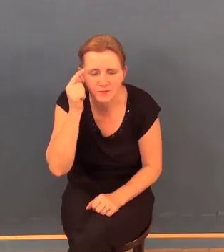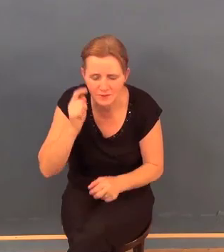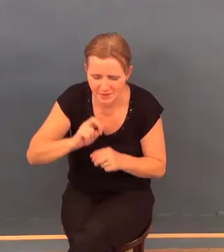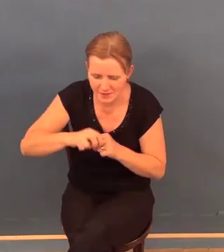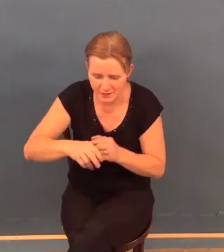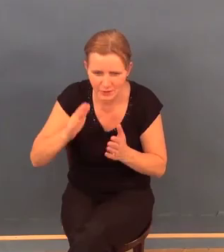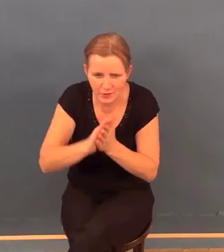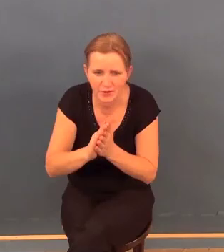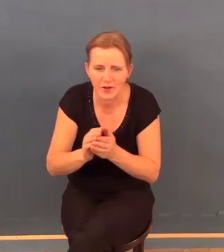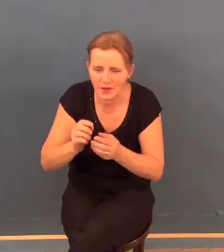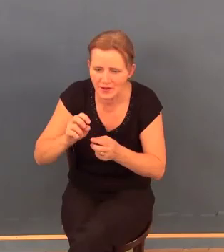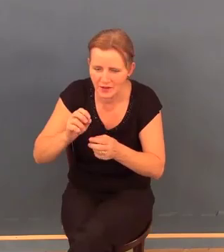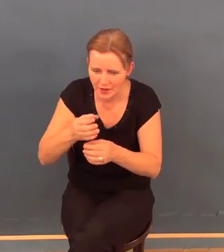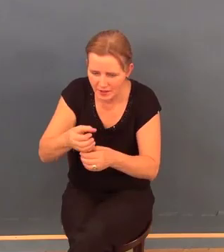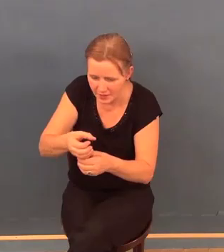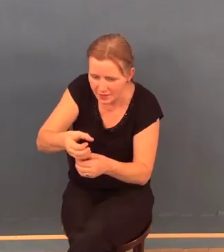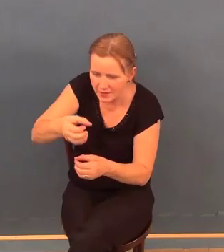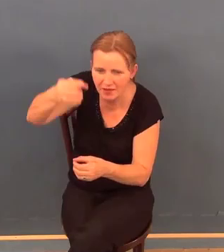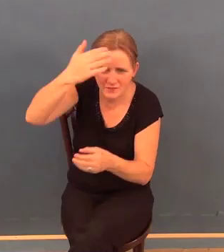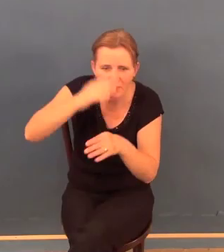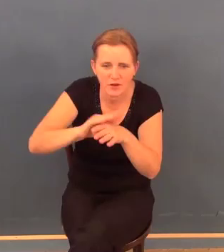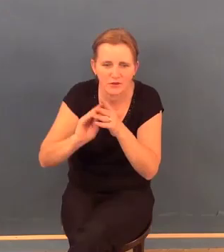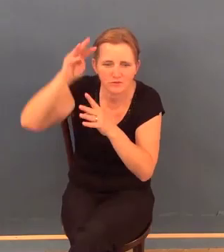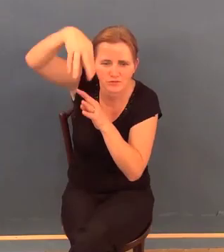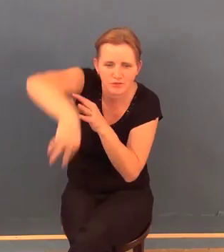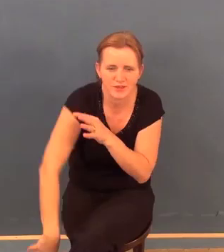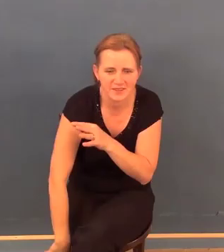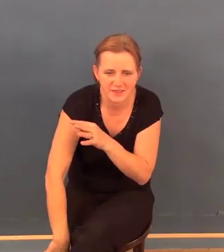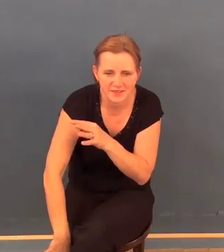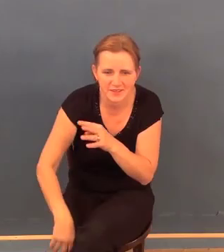Schodzi na dół do rynny deszczowej.